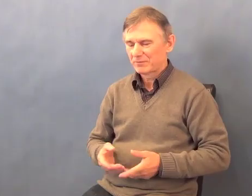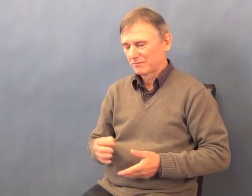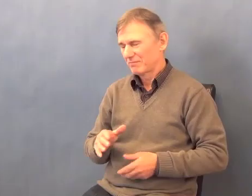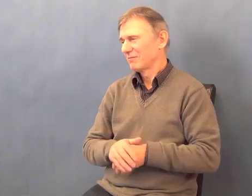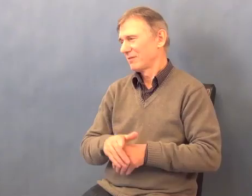Znaczy...